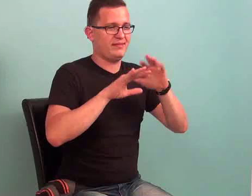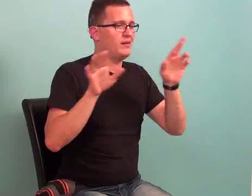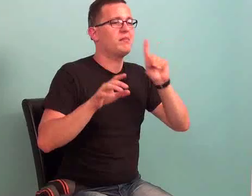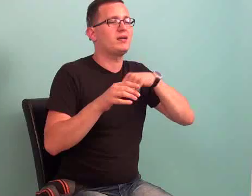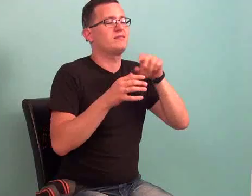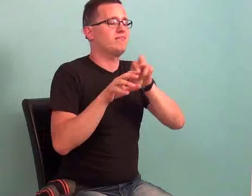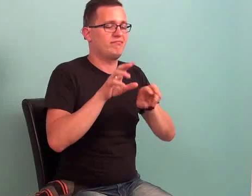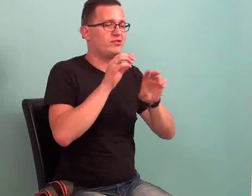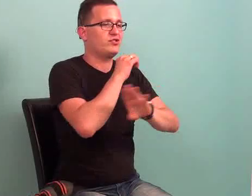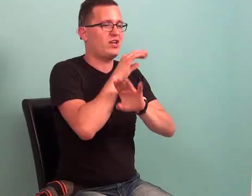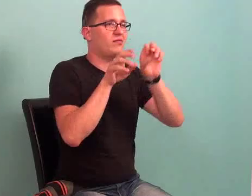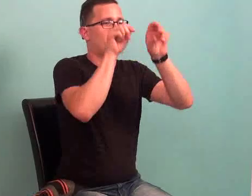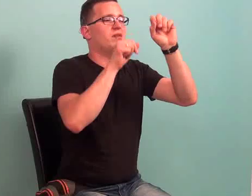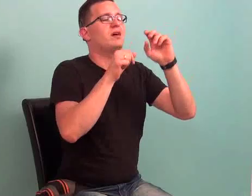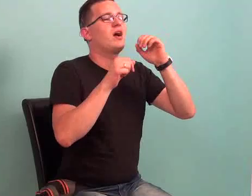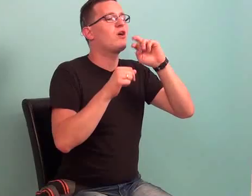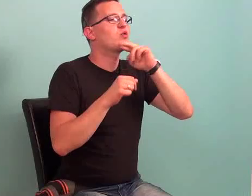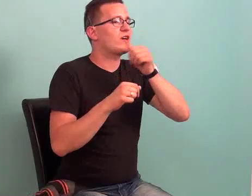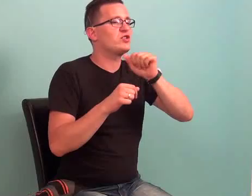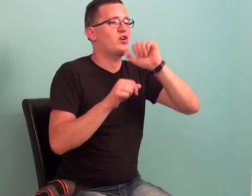Pan wchodzi na drabinie na drzewo i zbiera zielone gruszki.